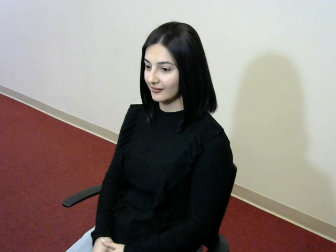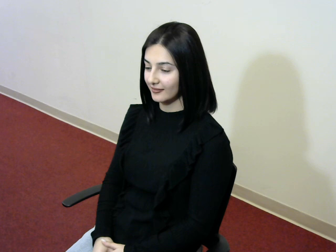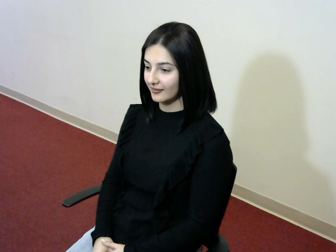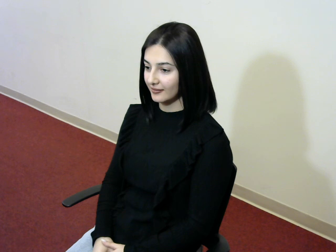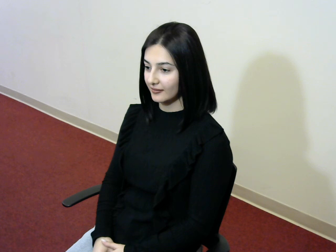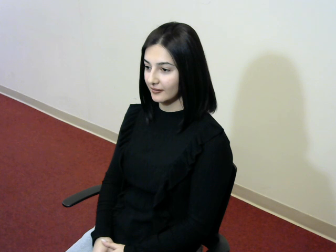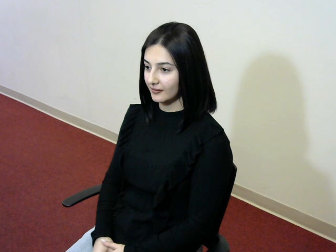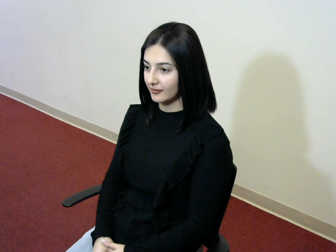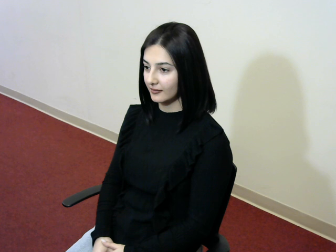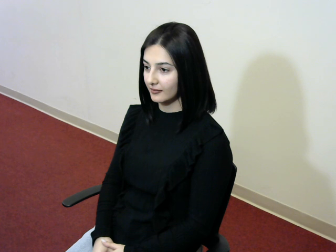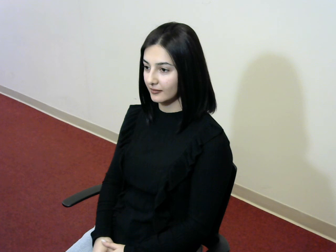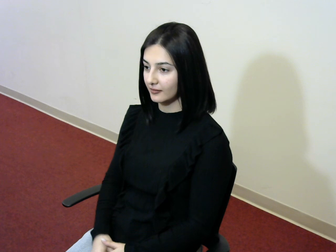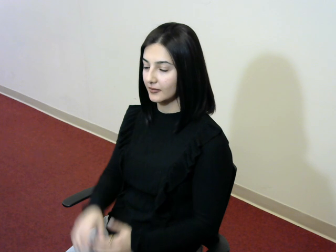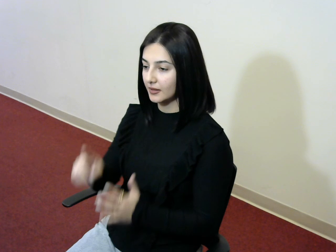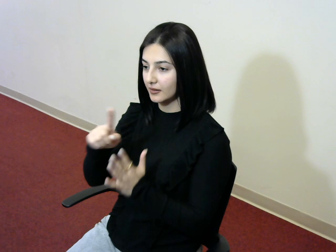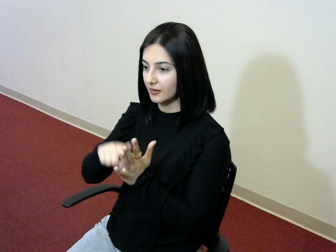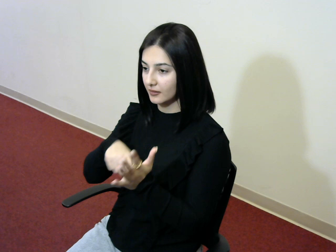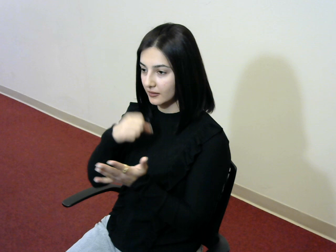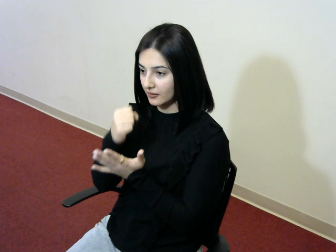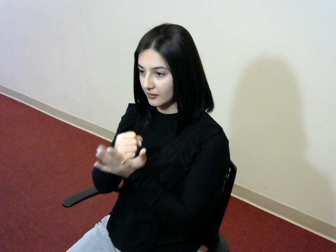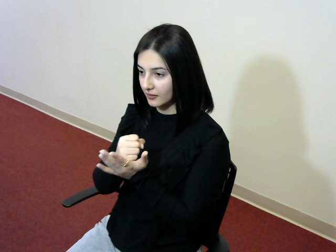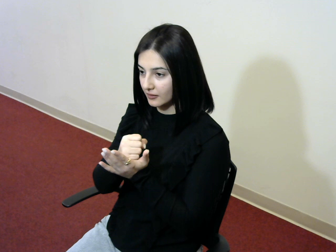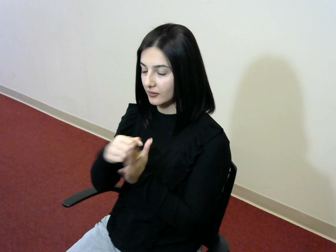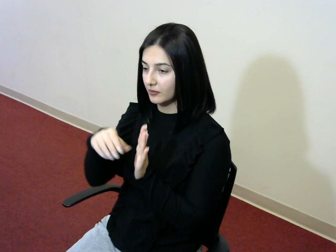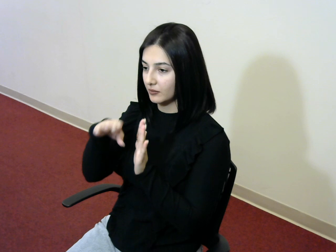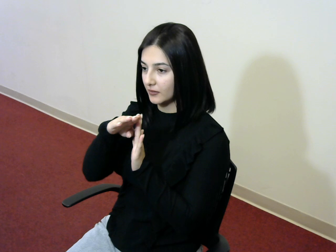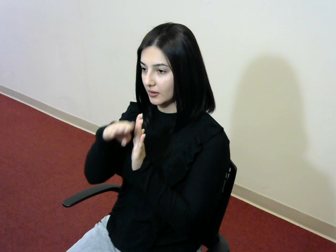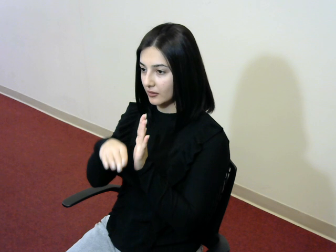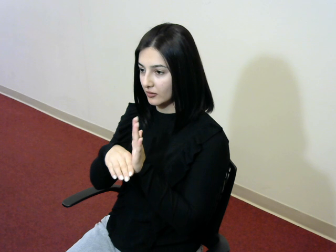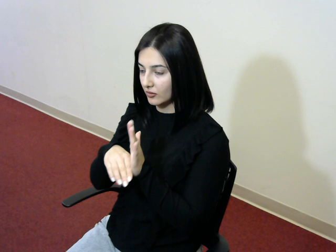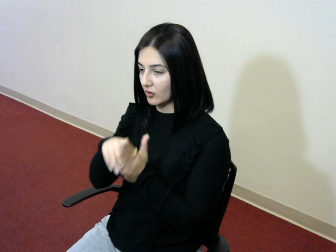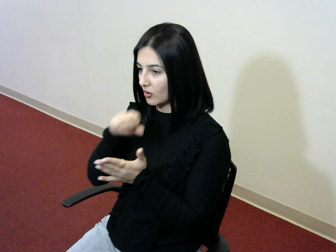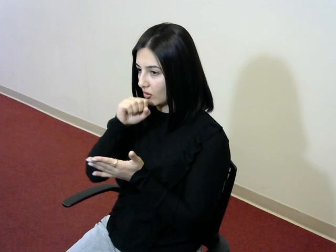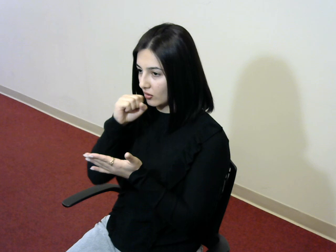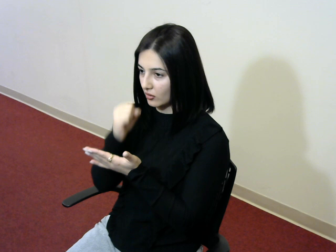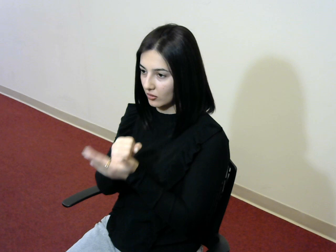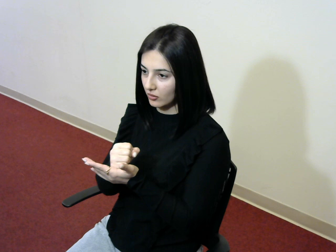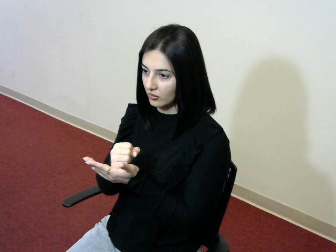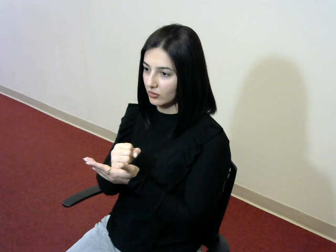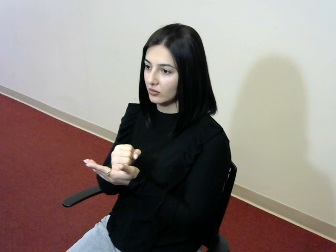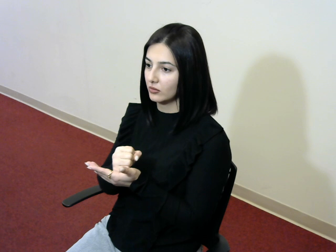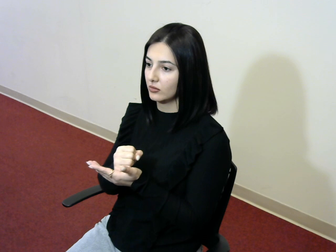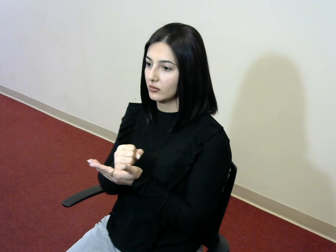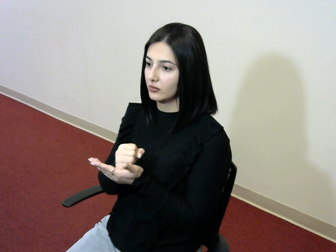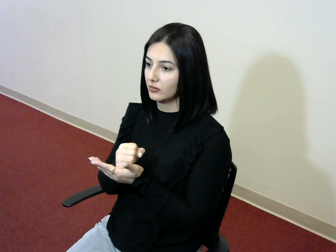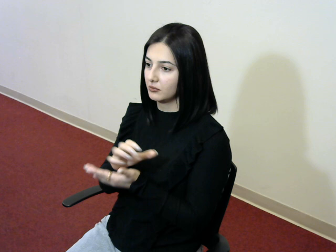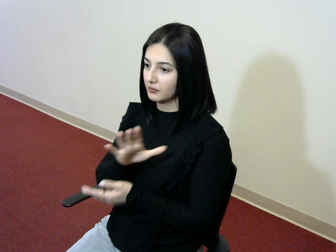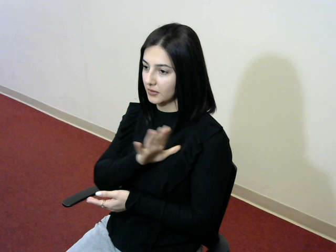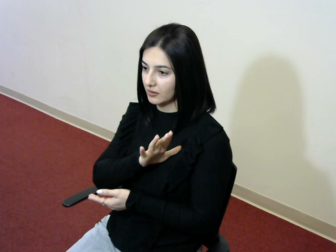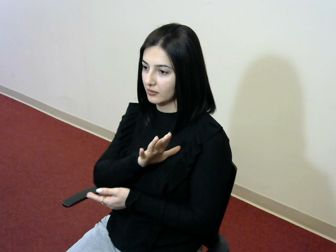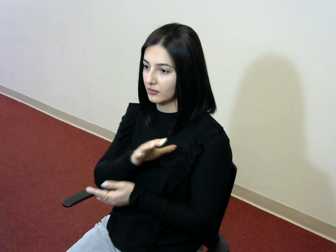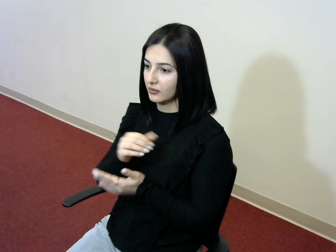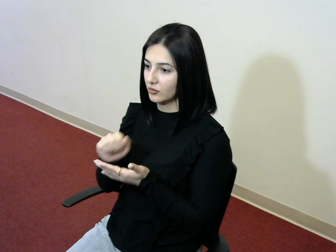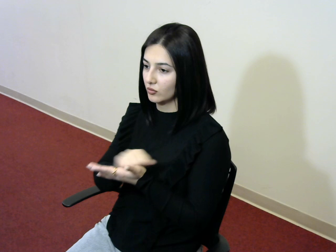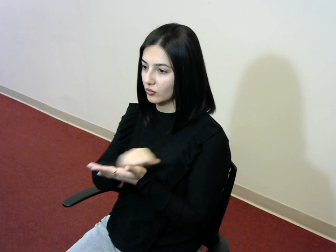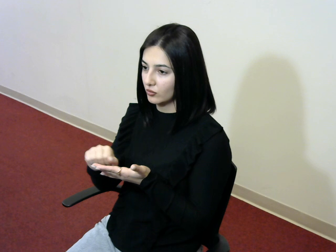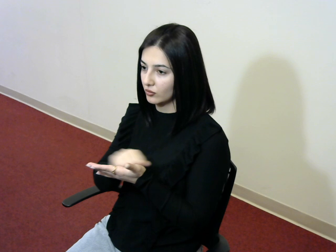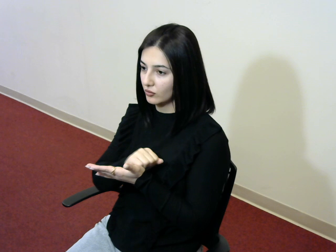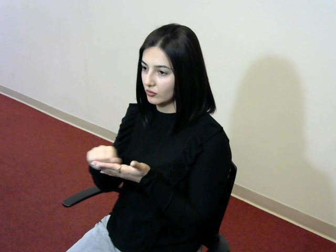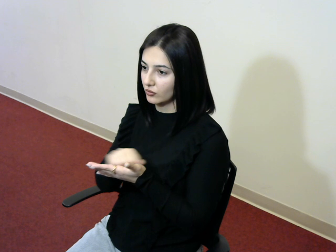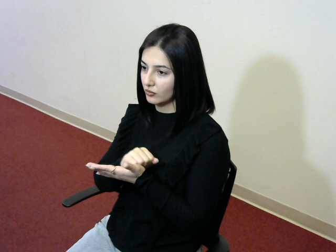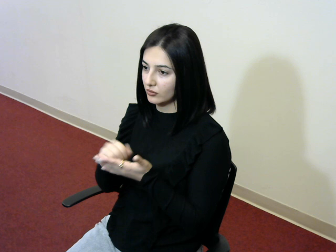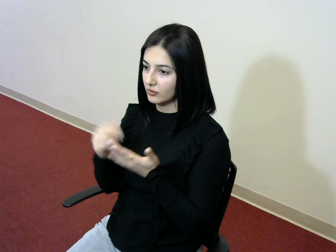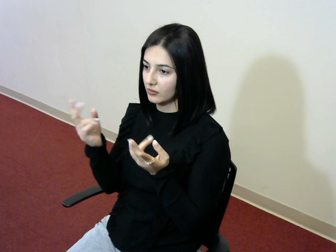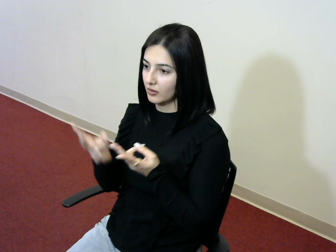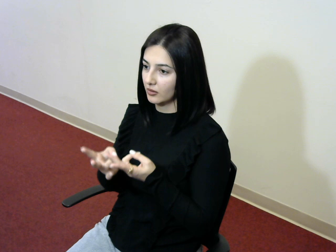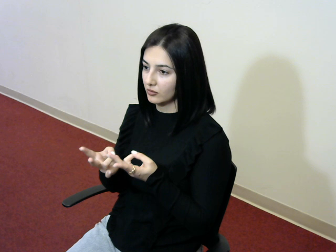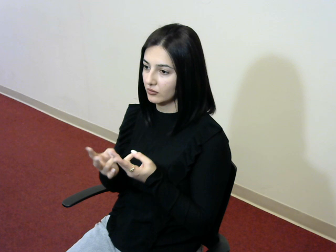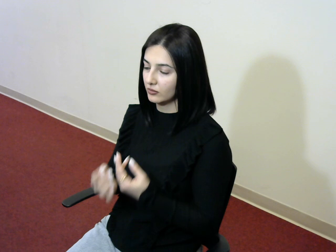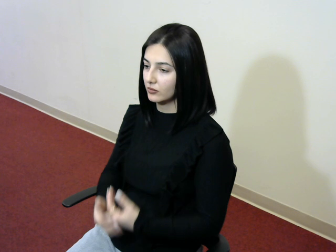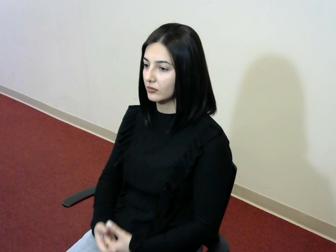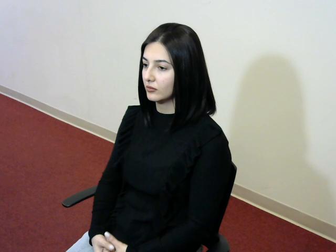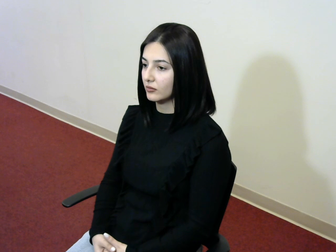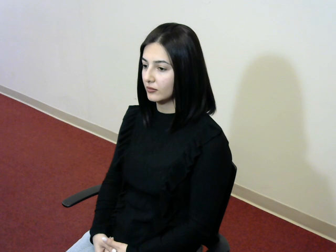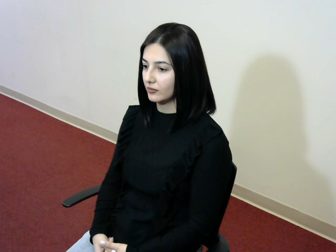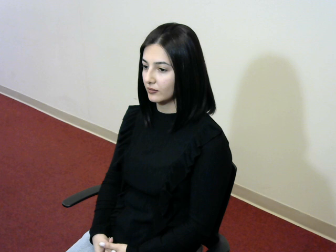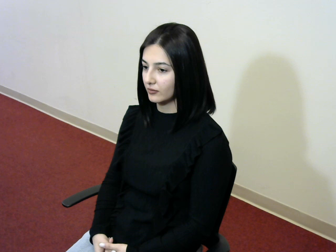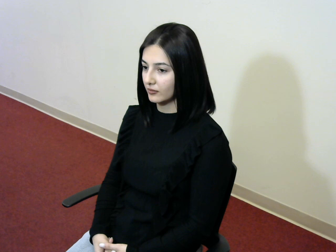Notarial qaydada təsdiq olunmuş sənədlər lazımdır